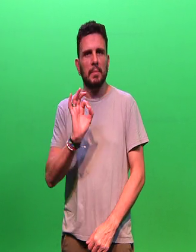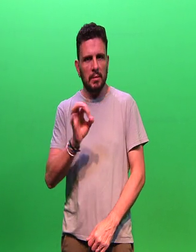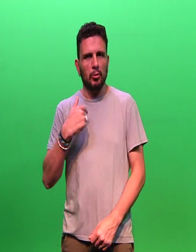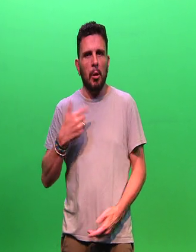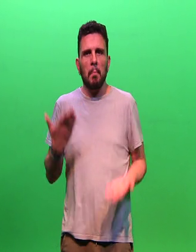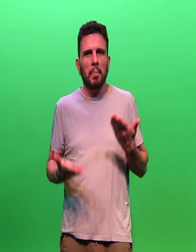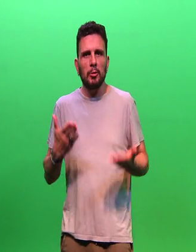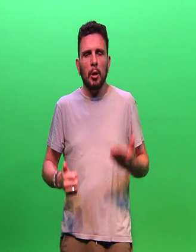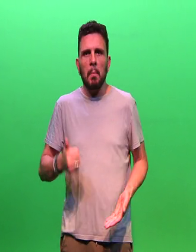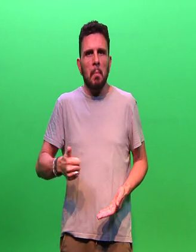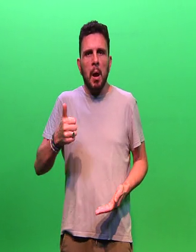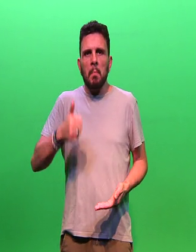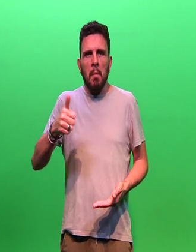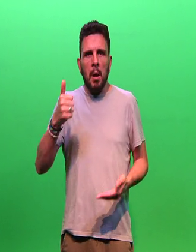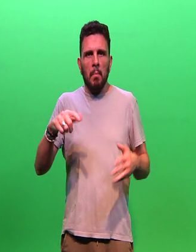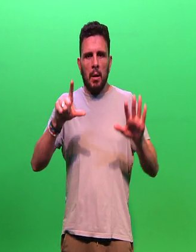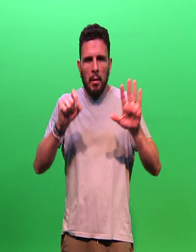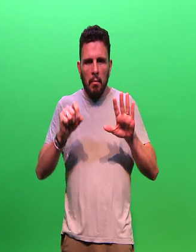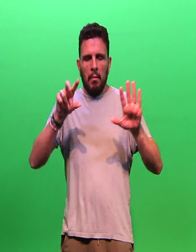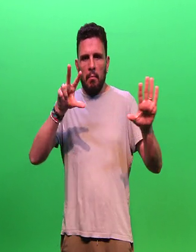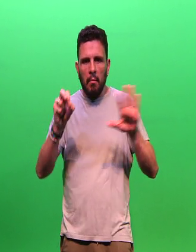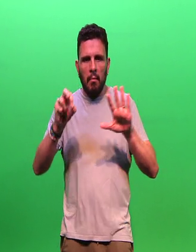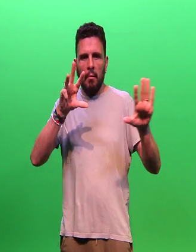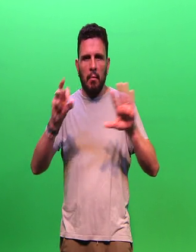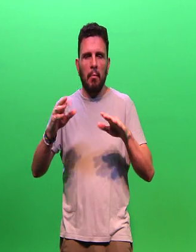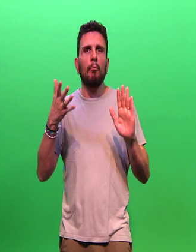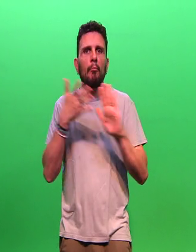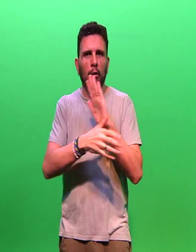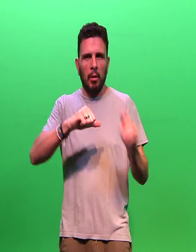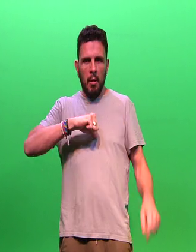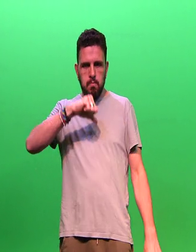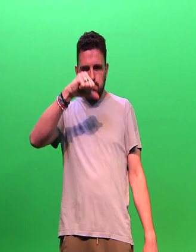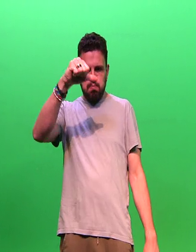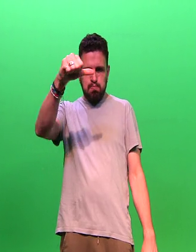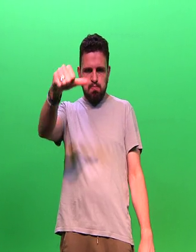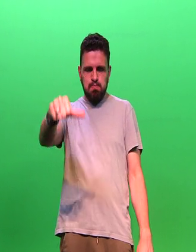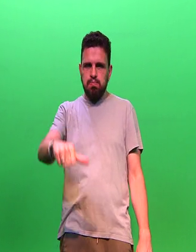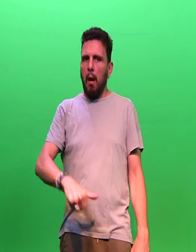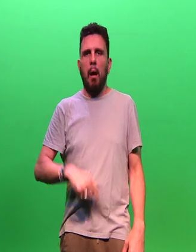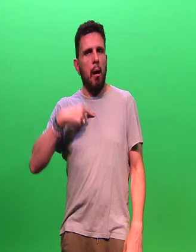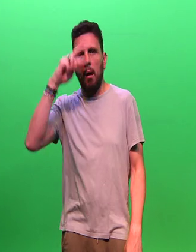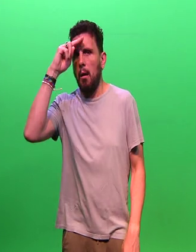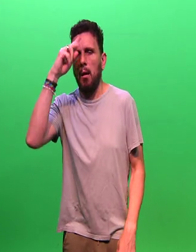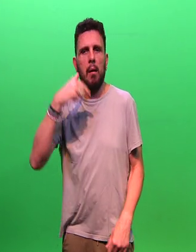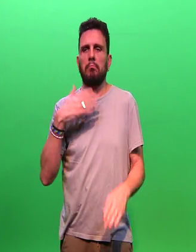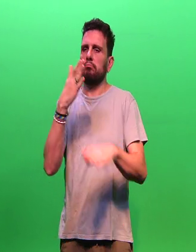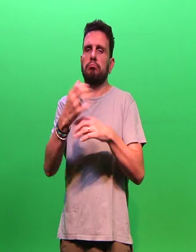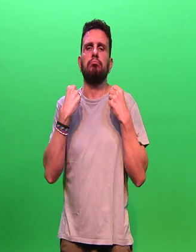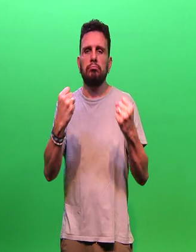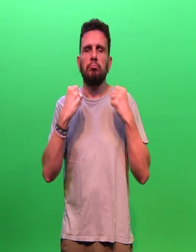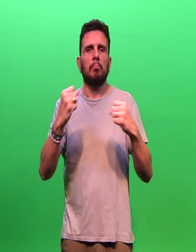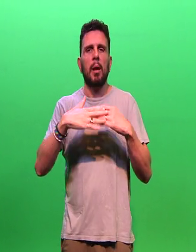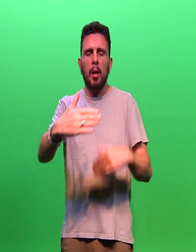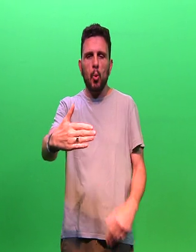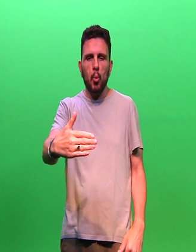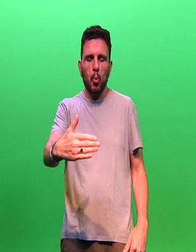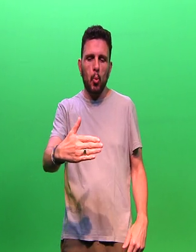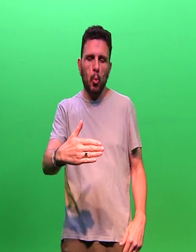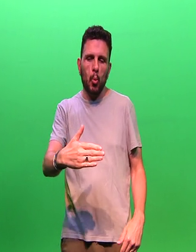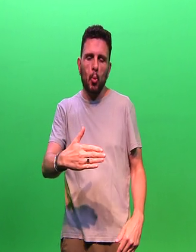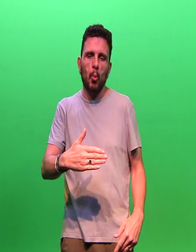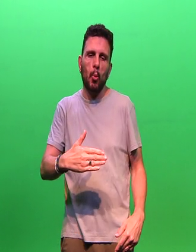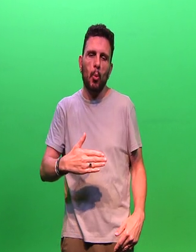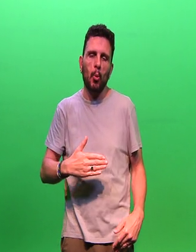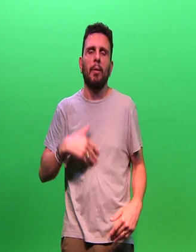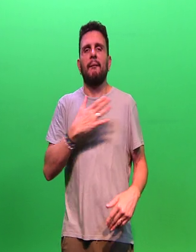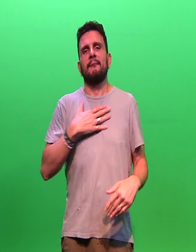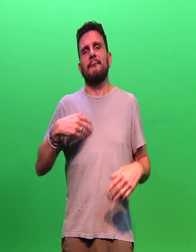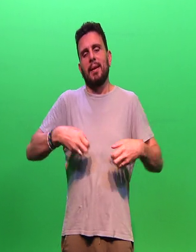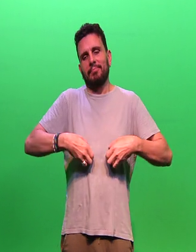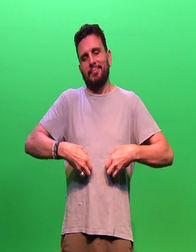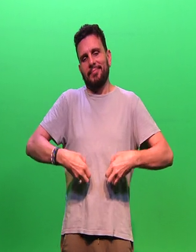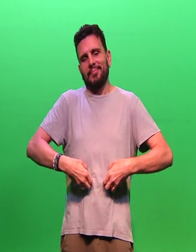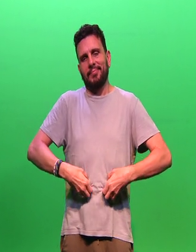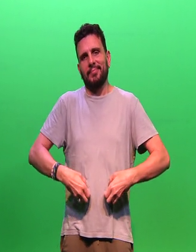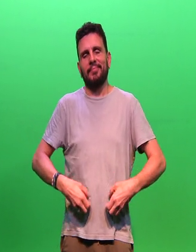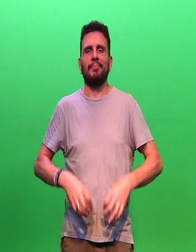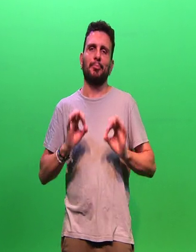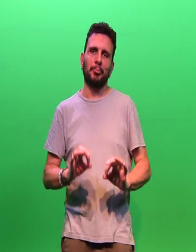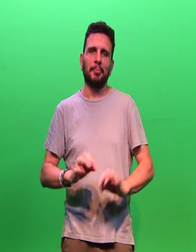Sí, he anat augmentant de pes, setanta, vuitanta, noranta... perquè tinc una panxa molt grossa i estic preocupat. He anat al gimnàs per reduir la panxa, vull tenir els abdominals marcats.